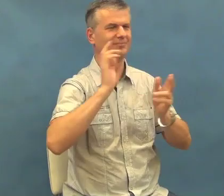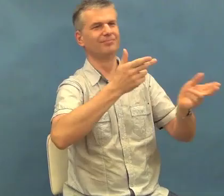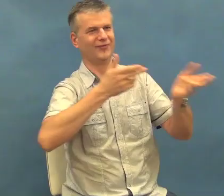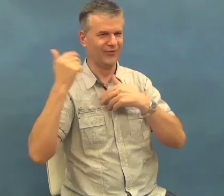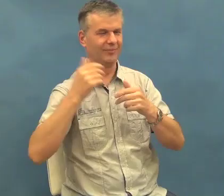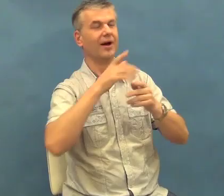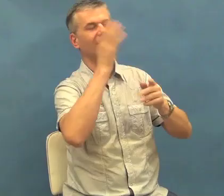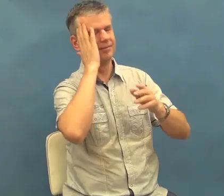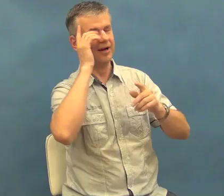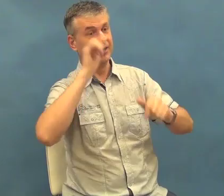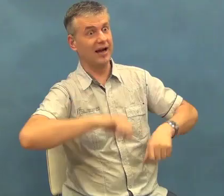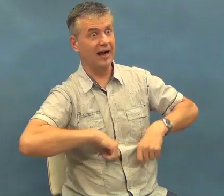Mężczyzna spał aż do rana.